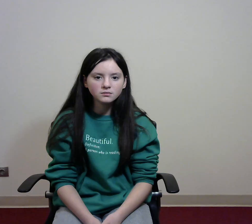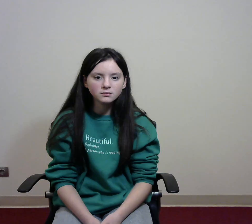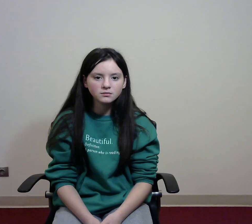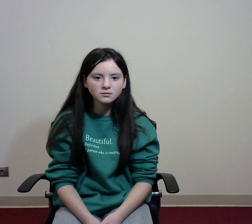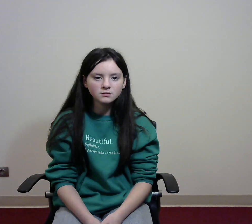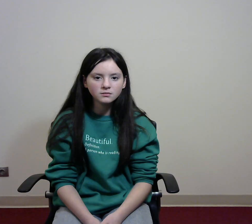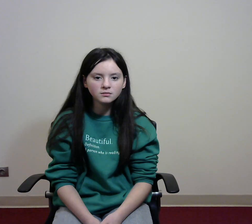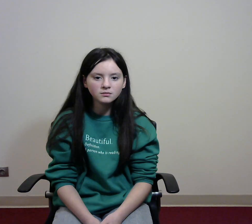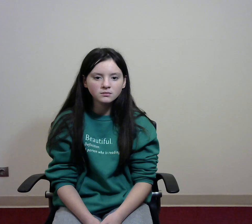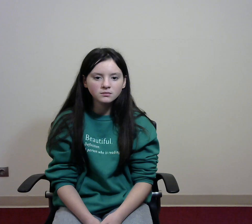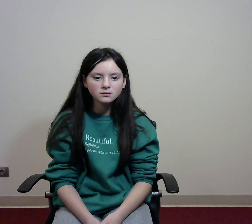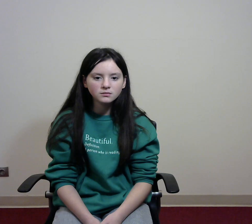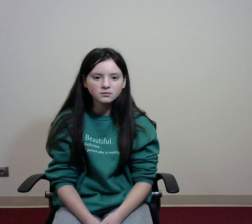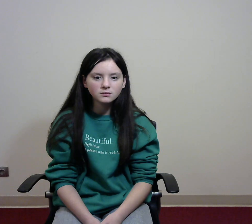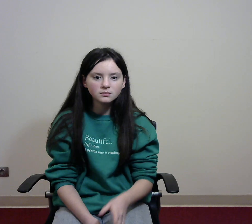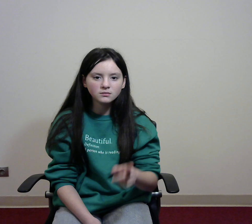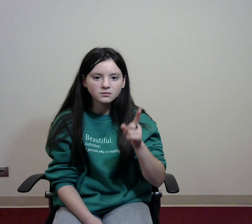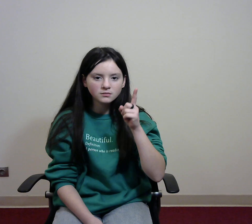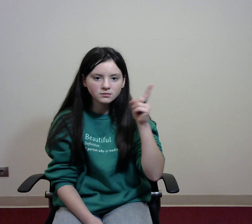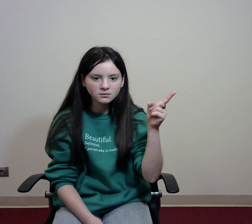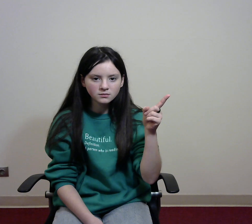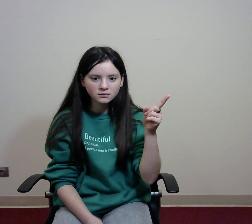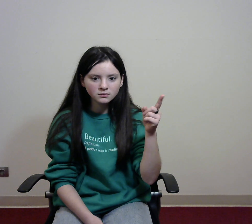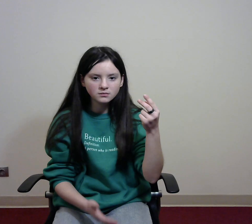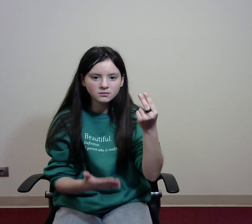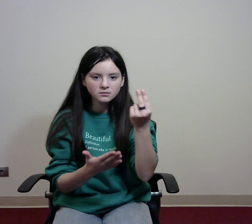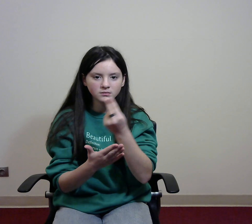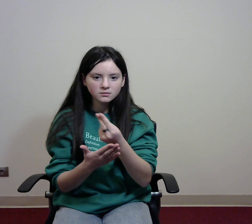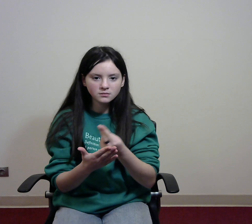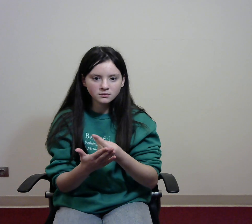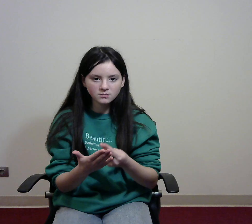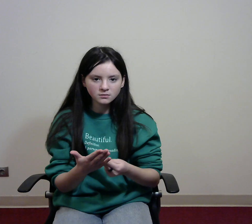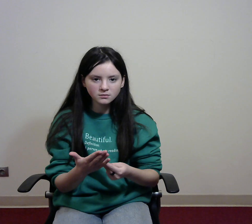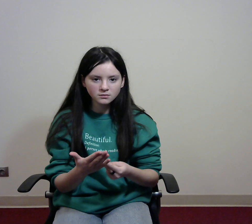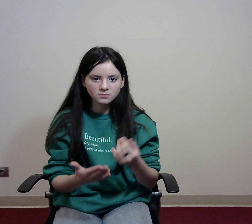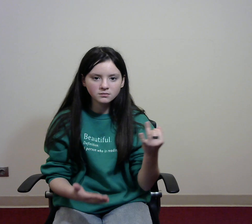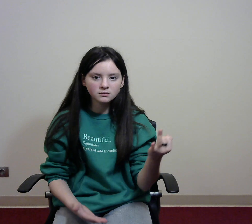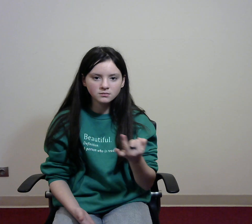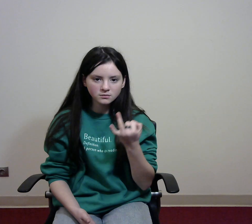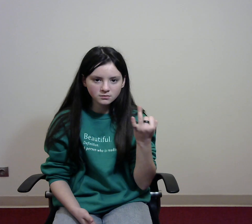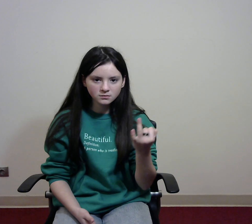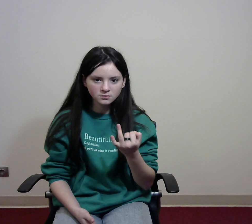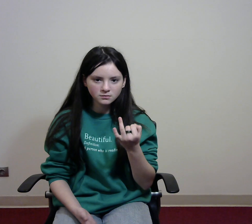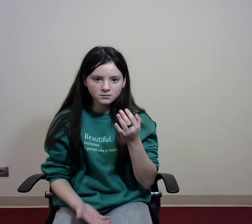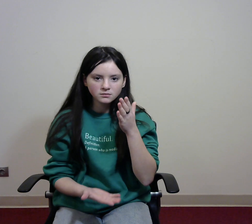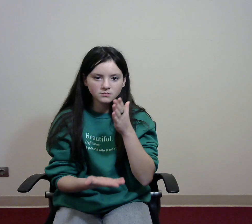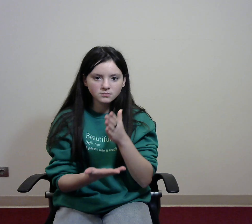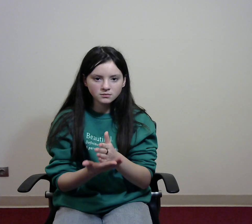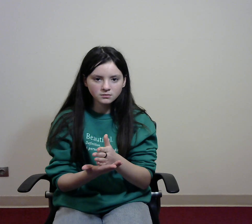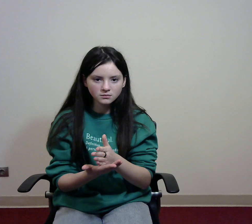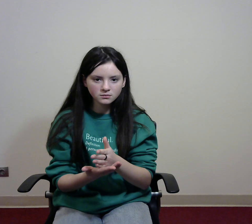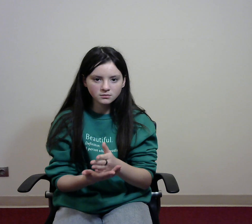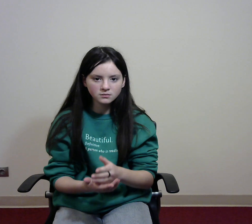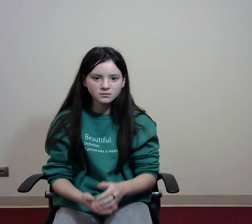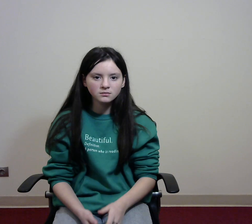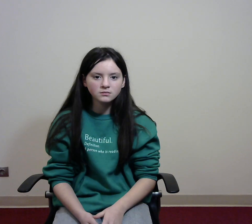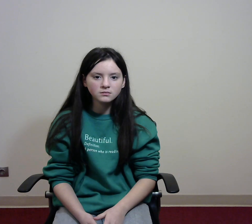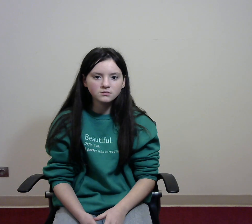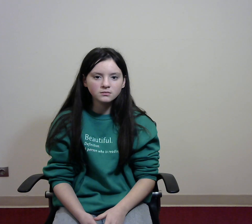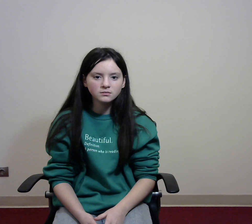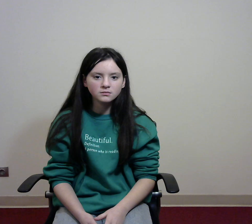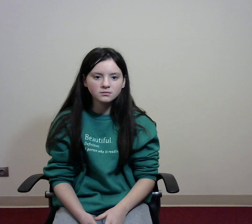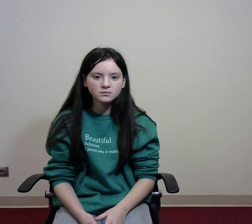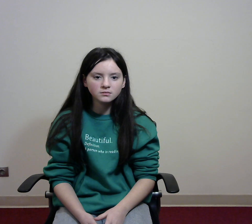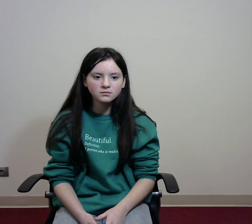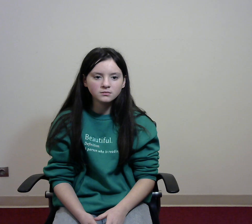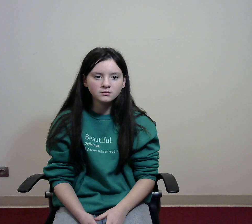Onun rəsmə marağı var